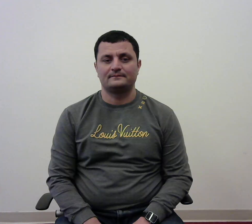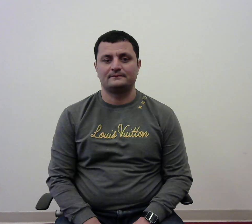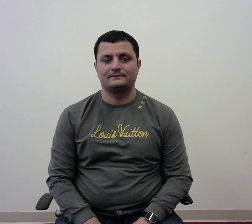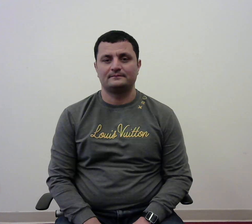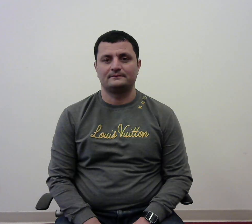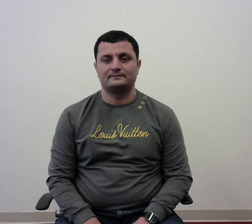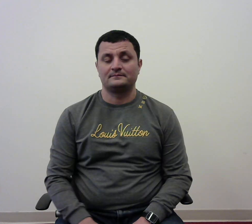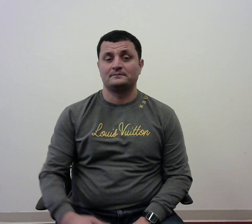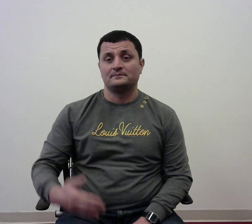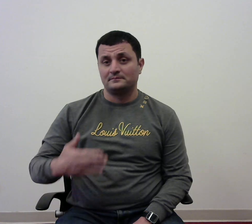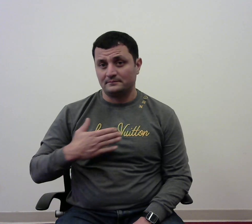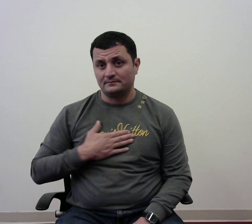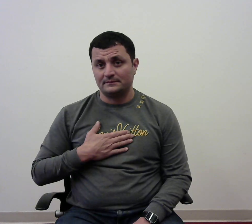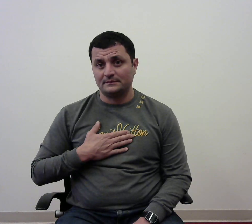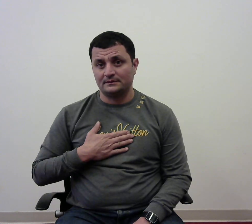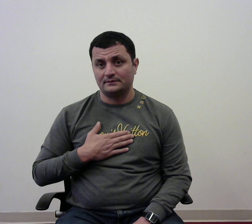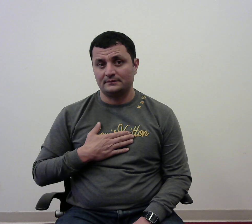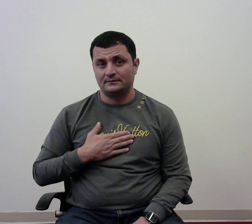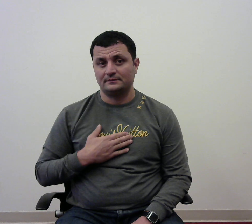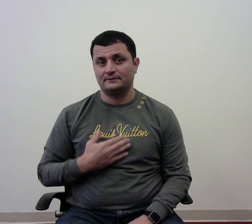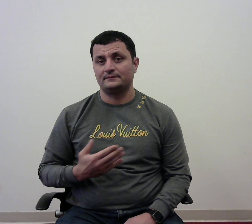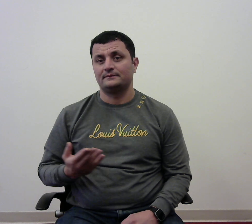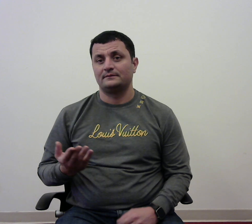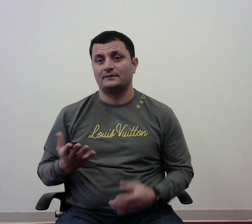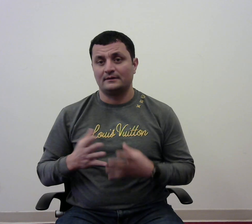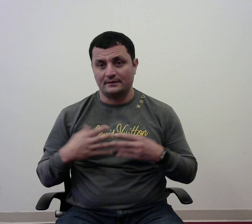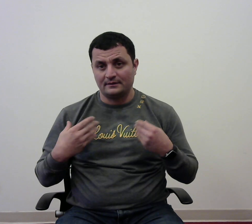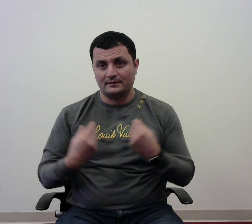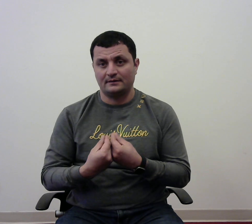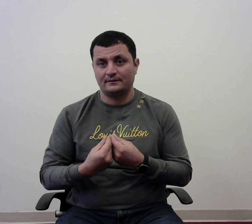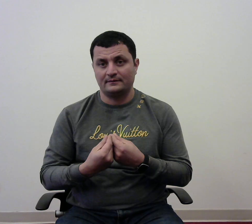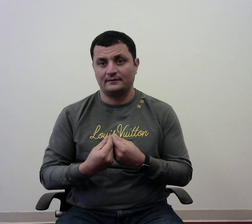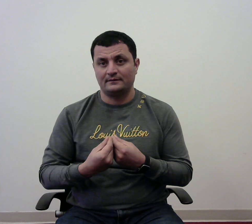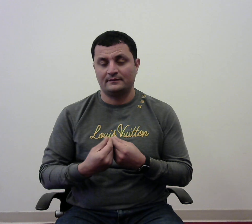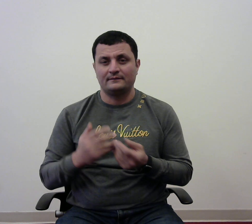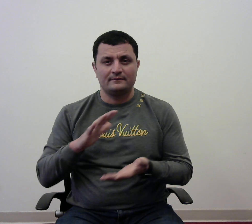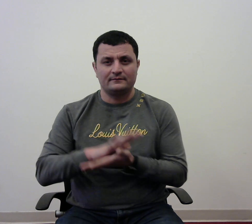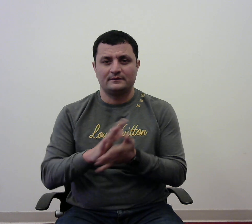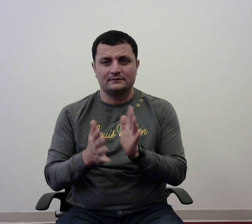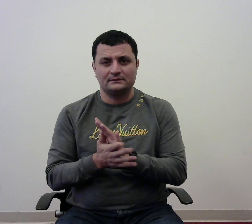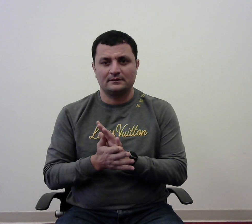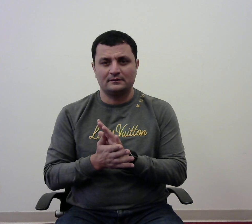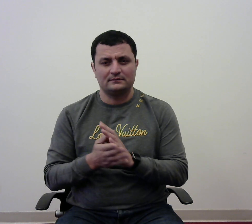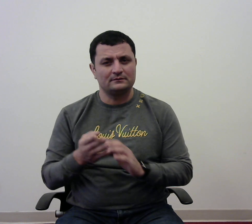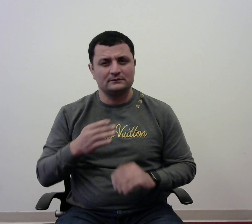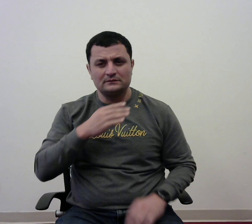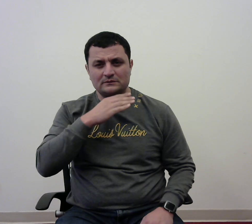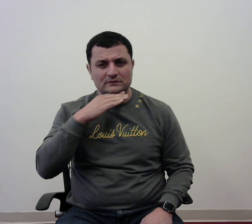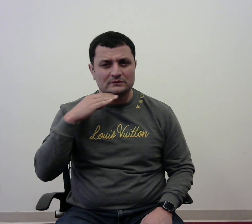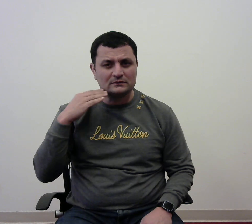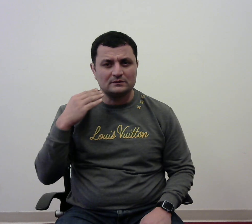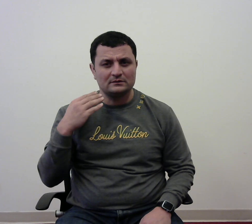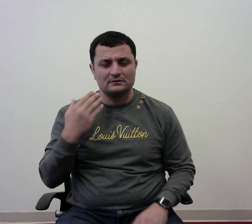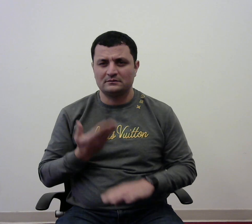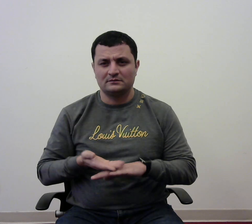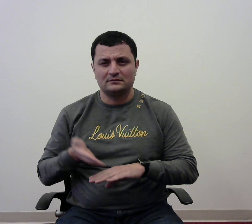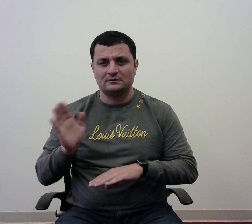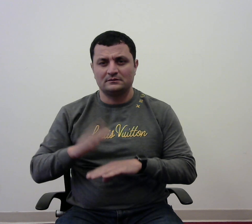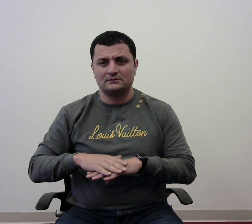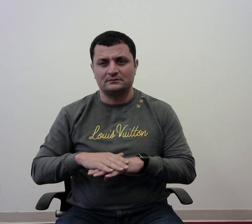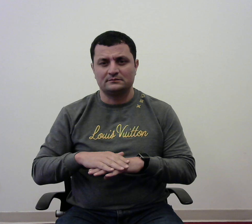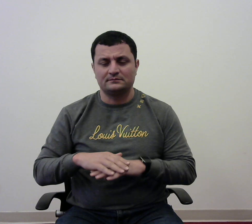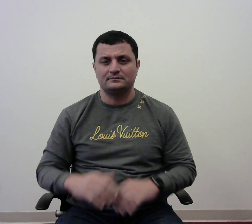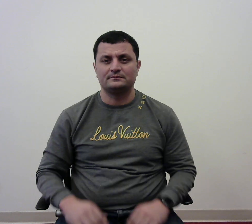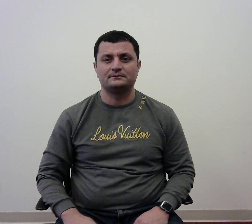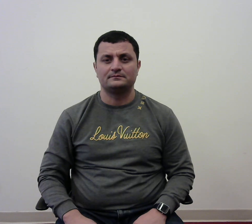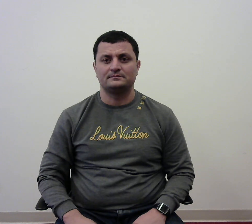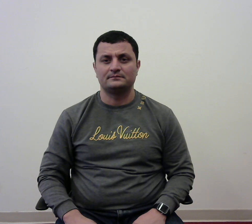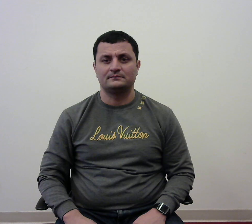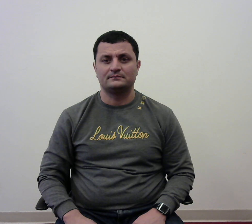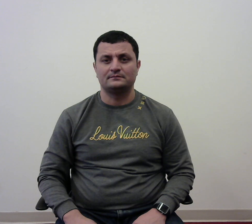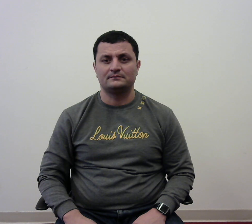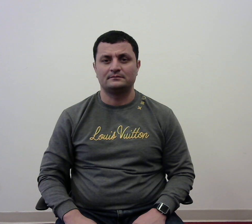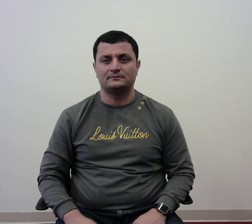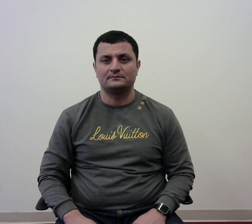Mənim ailəmin vəziyyəti çox ağırdır